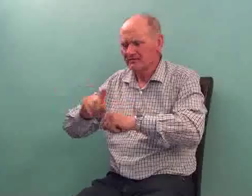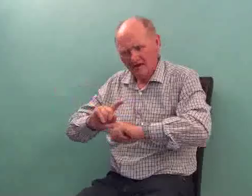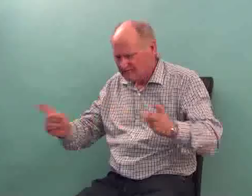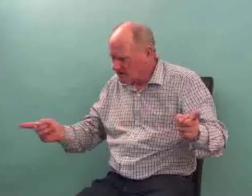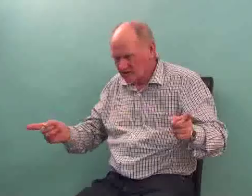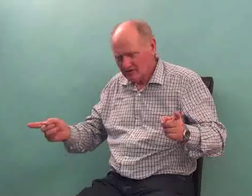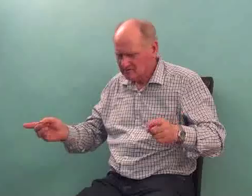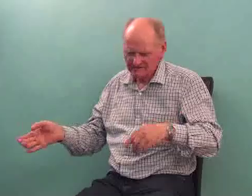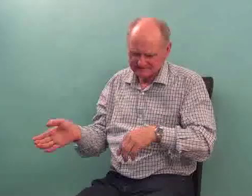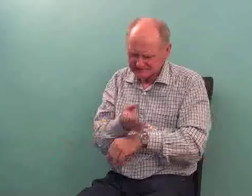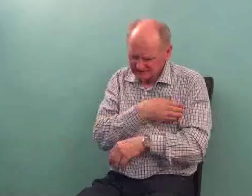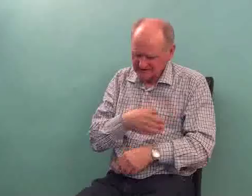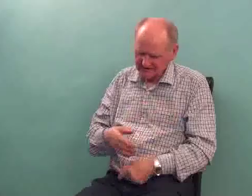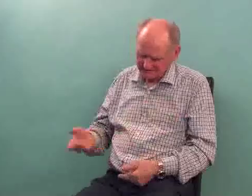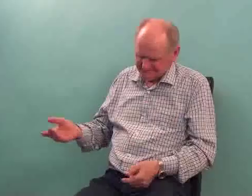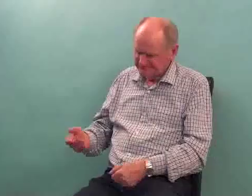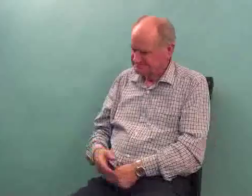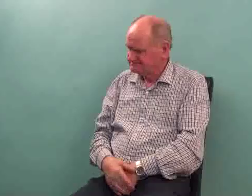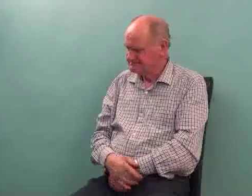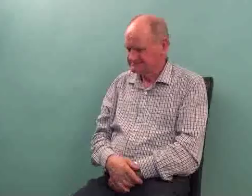Należy się od tej ulicy oddalić.